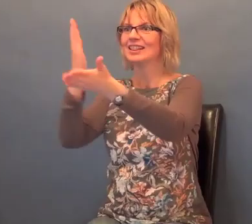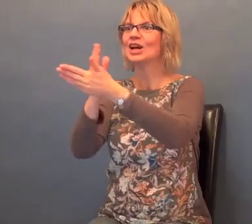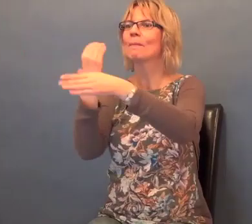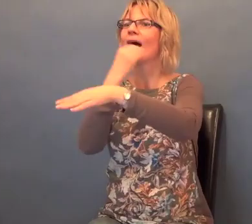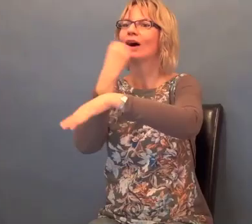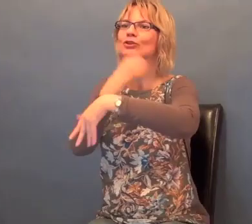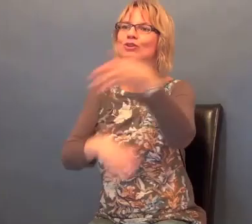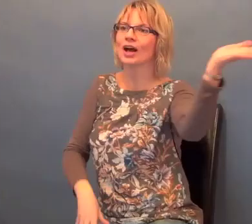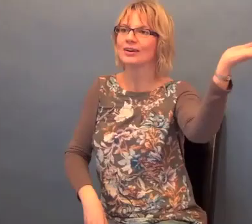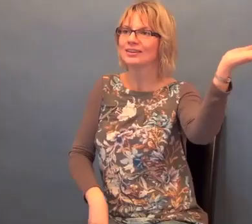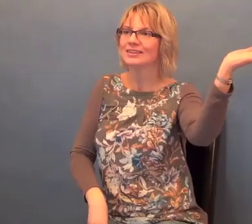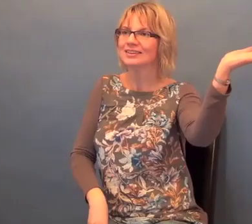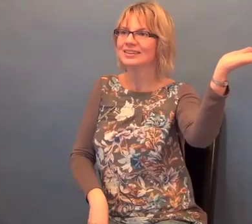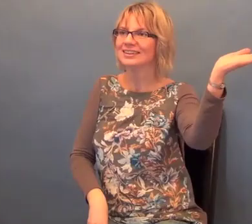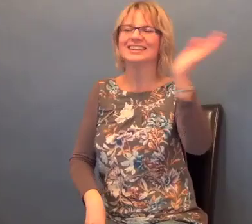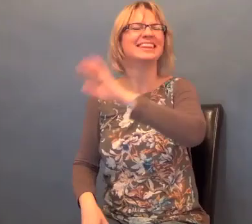Tylko na plażę.